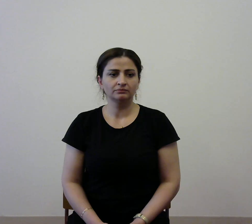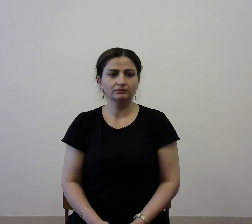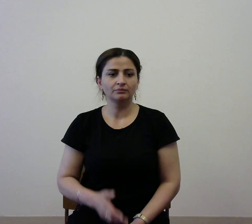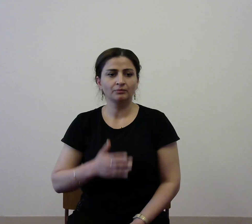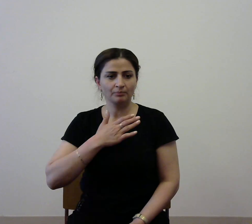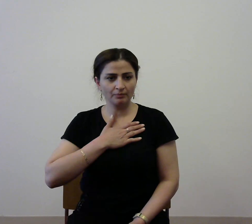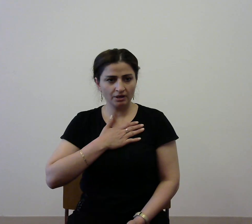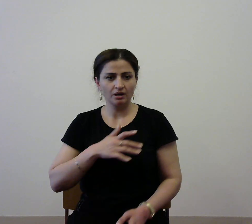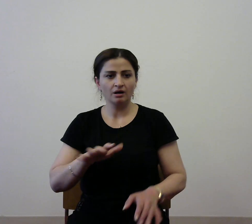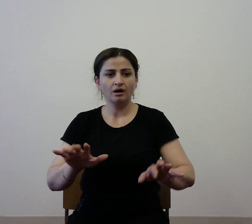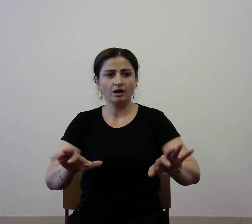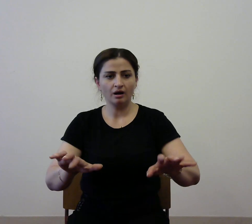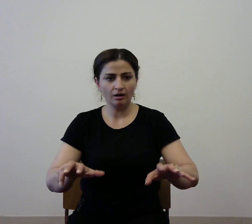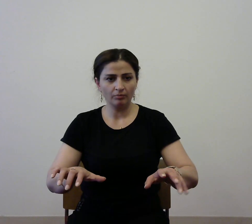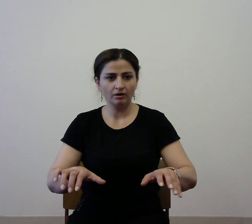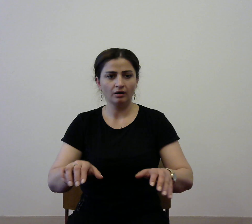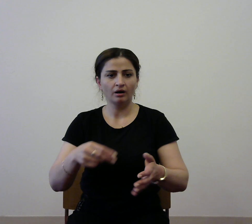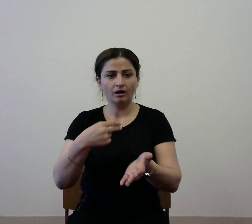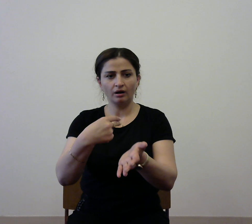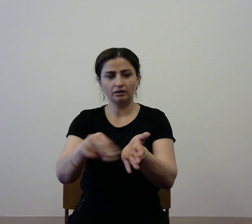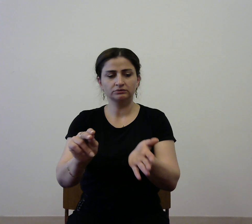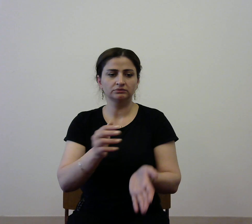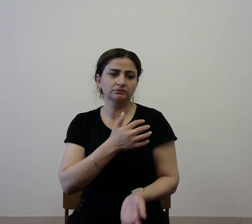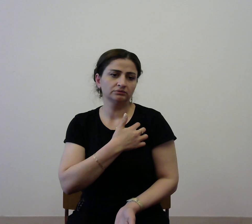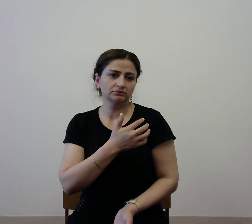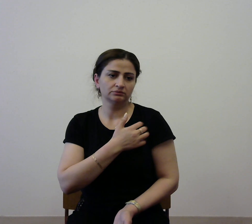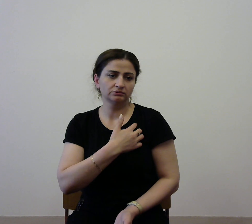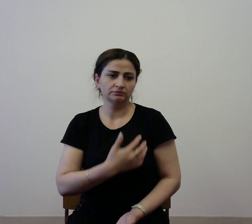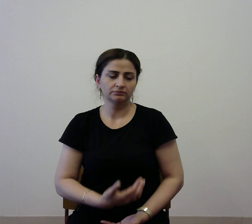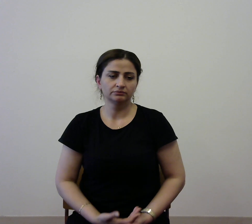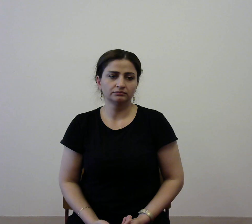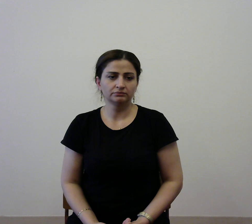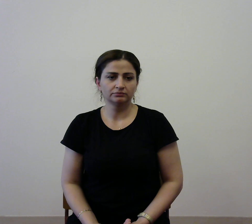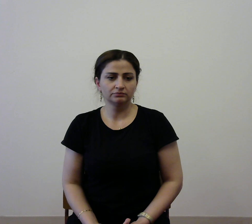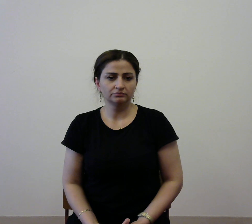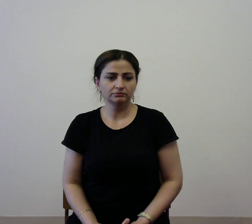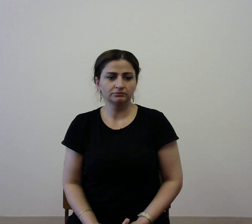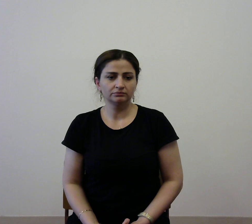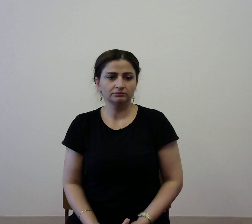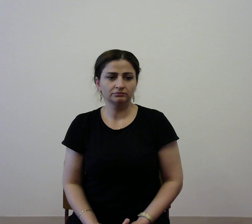Mən kompüter almaq istəyirəm